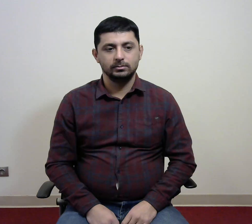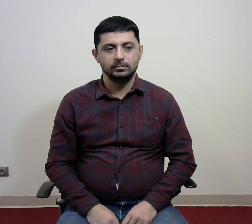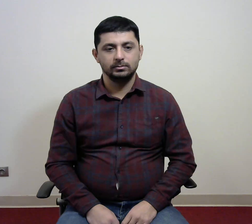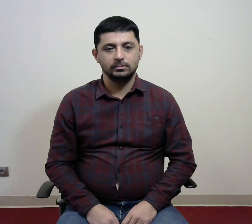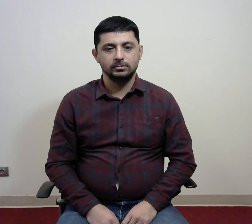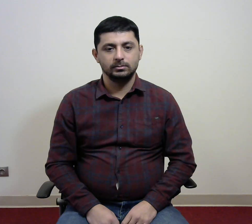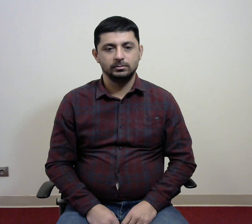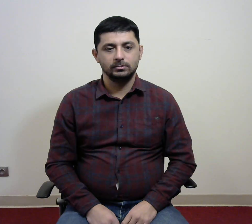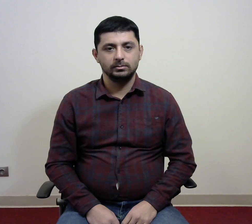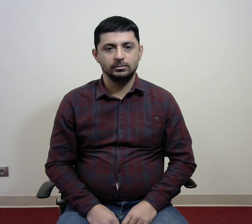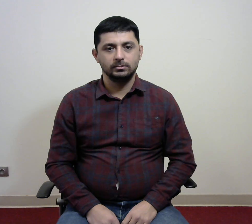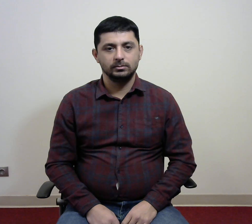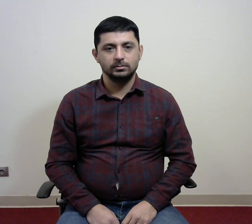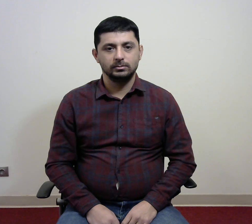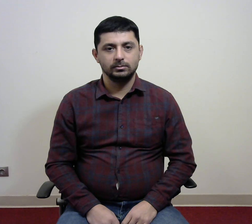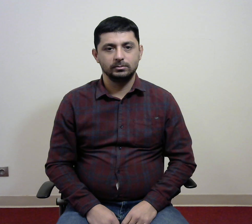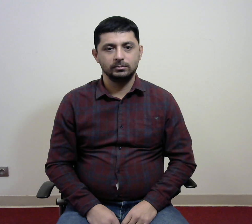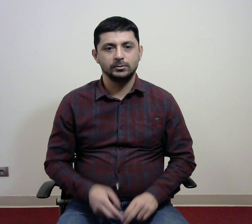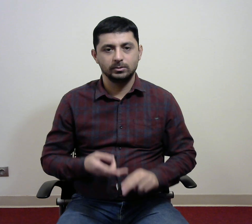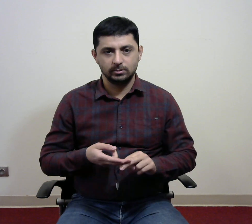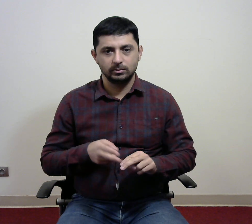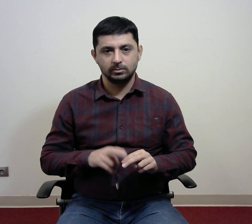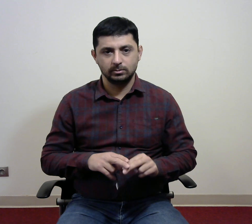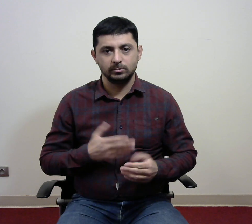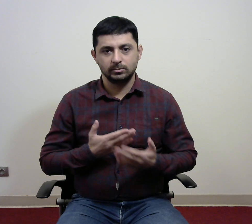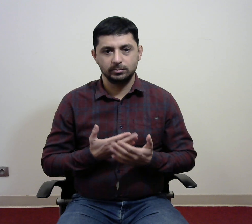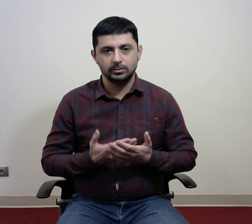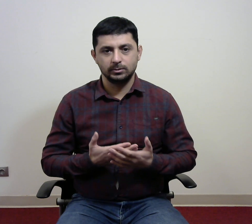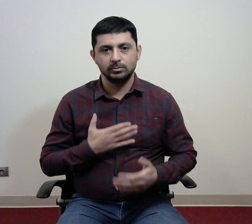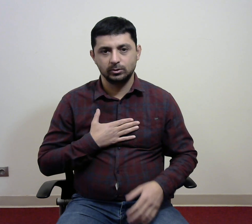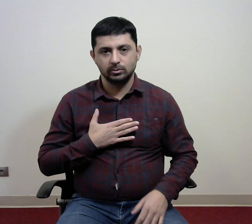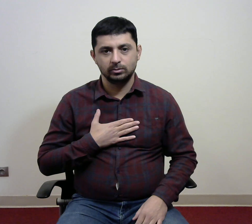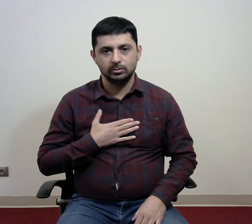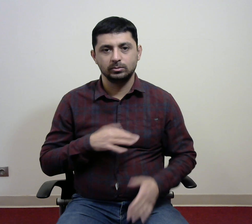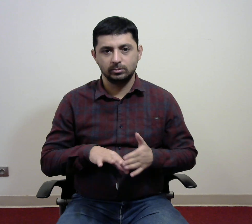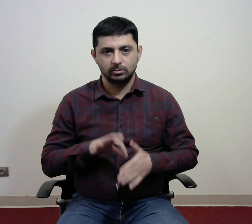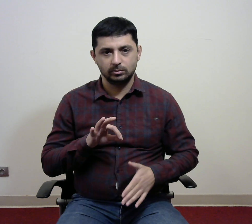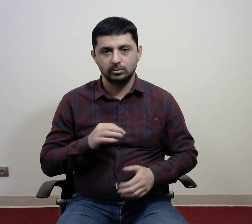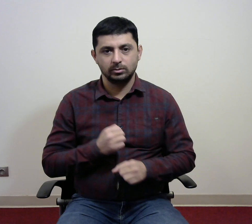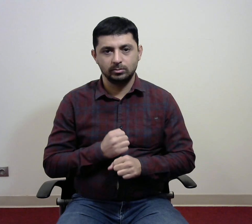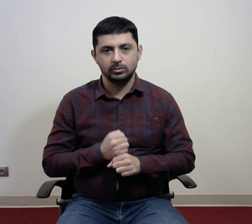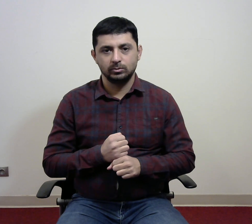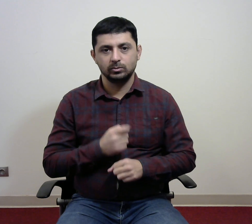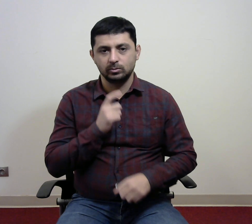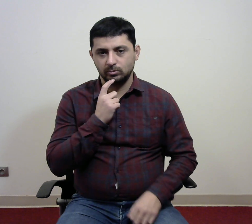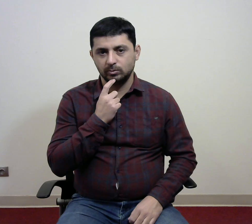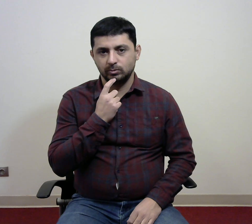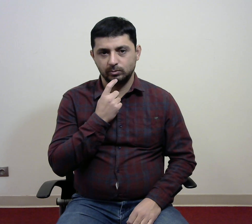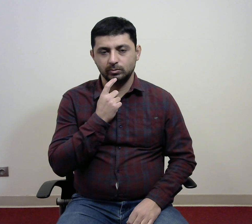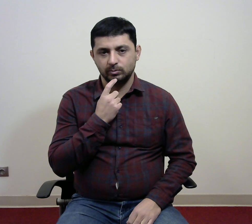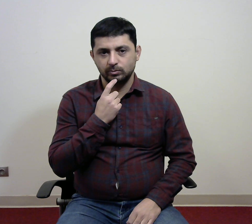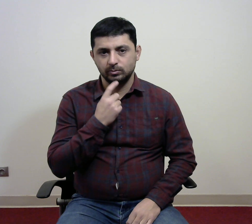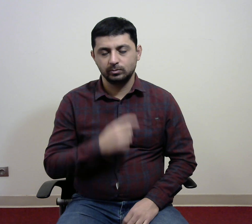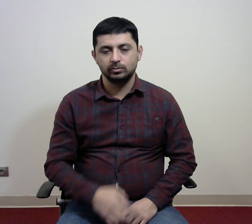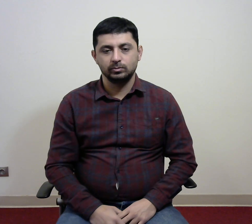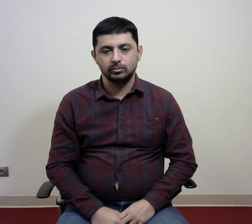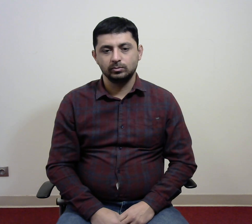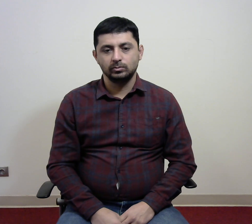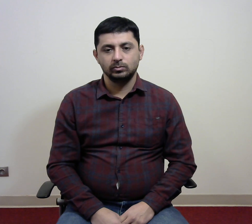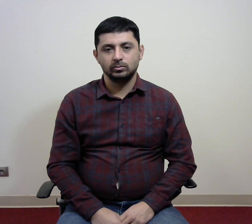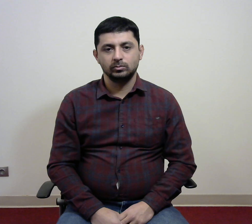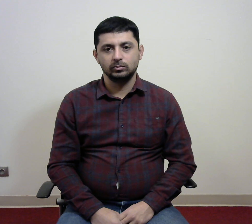Bu məsələdə mənə seçim etmək çətindir